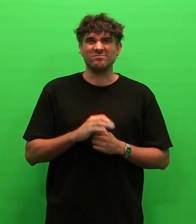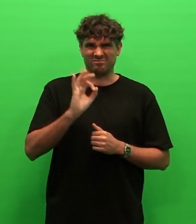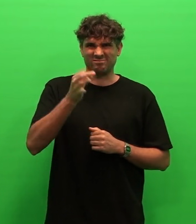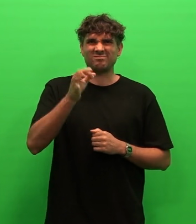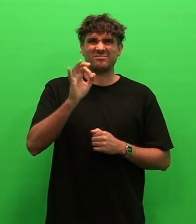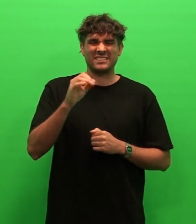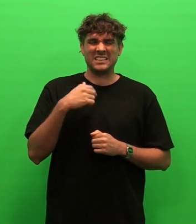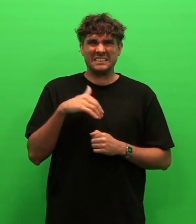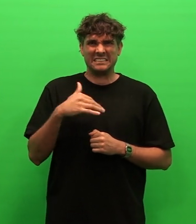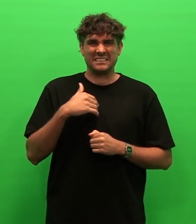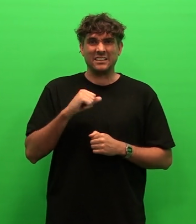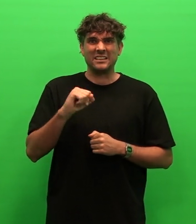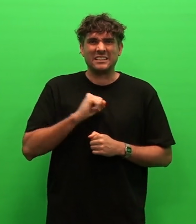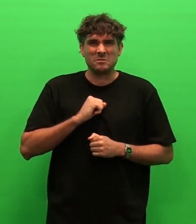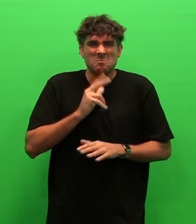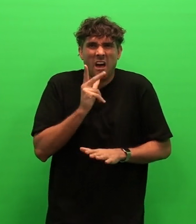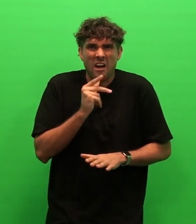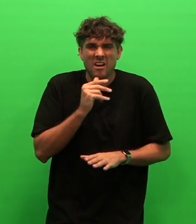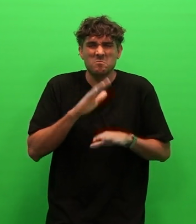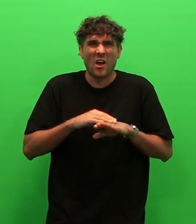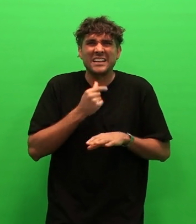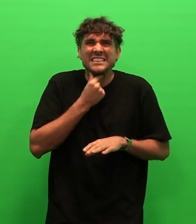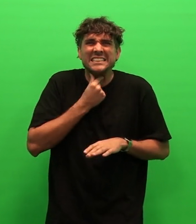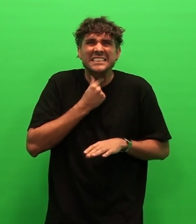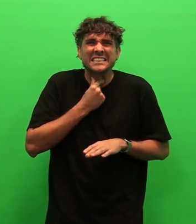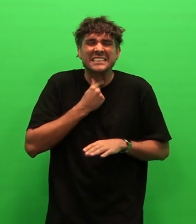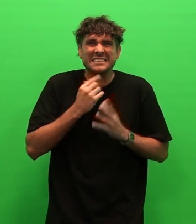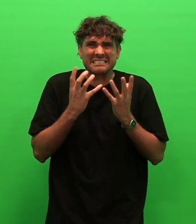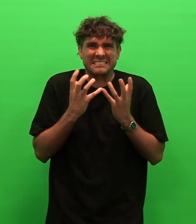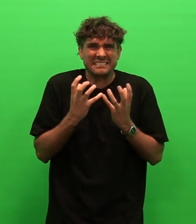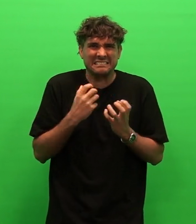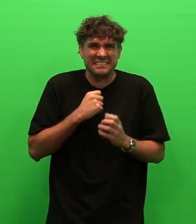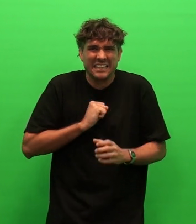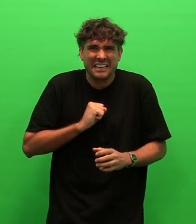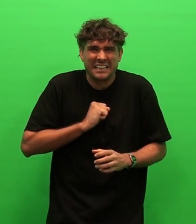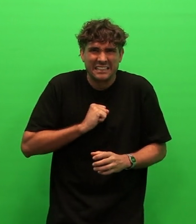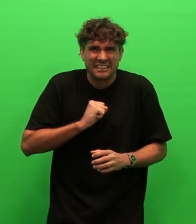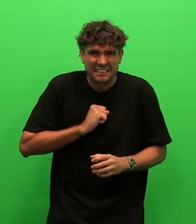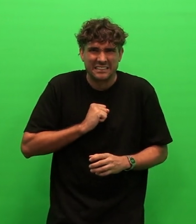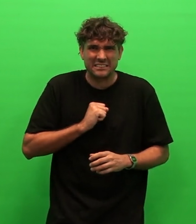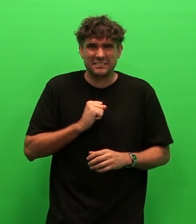Sí, quan tosso em fa mal perquè tinc el coll molt sec, i quan tosso em fa mal.